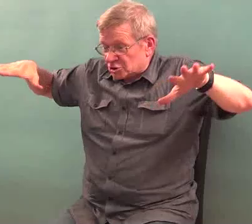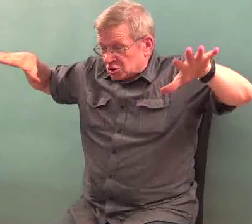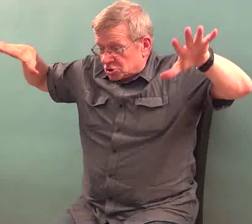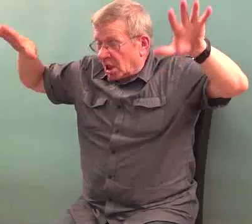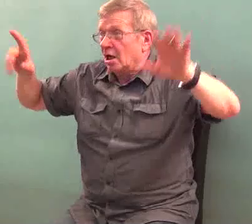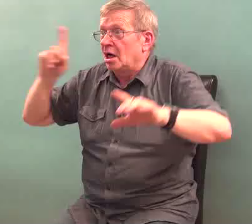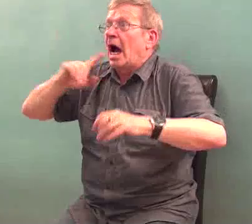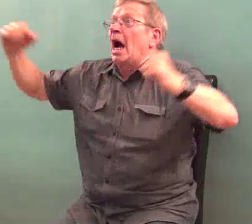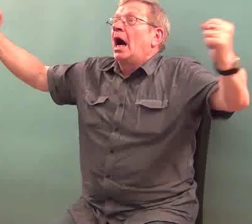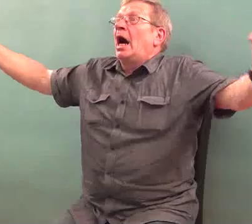Chłopiec się przestraszył.